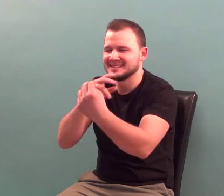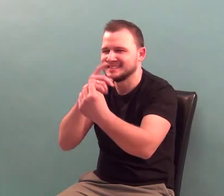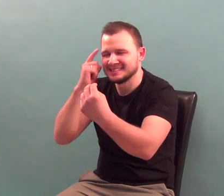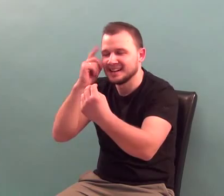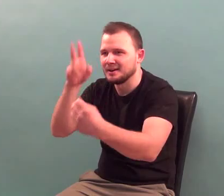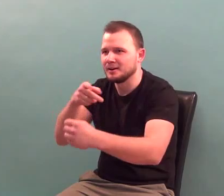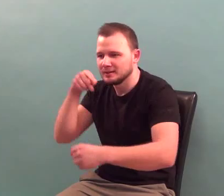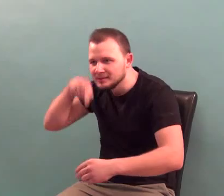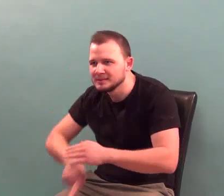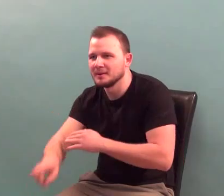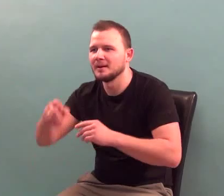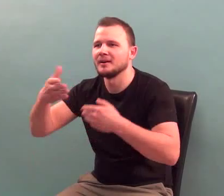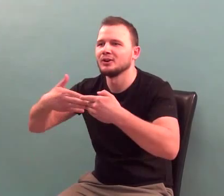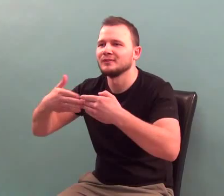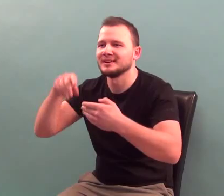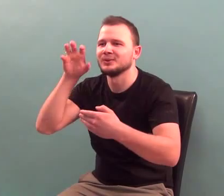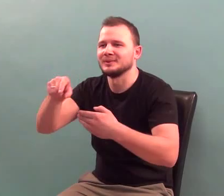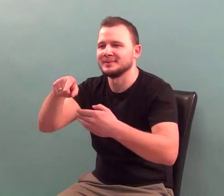Myśli, a potem biegnie na dół do drzwi drugiego budynku.